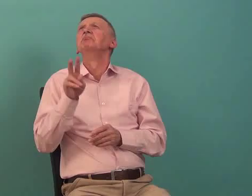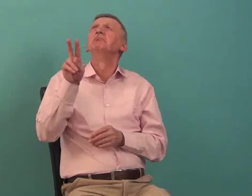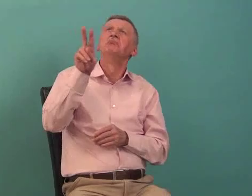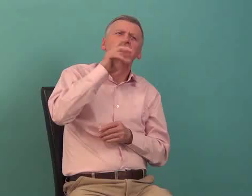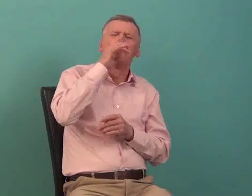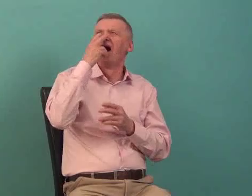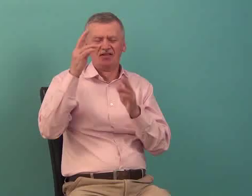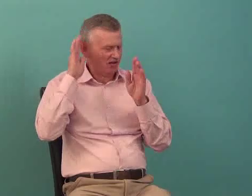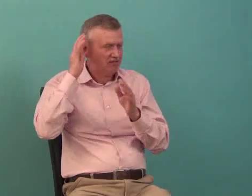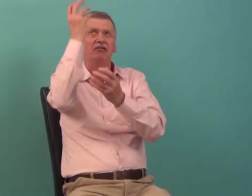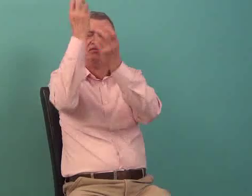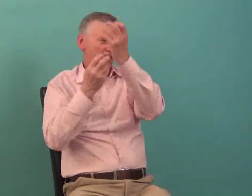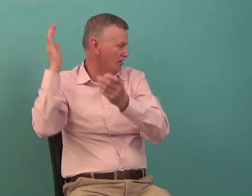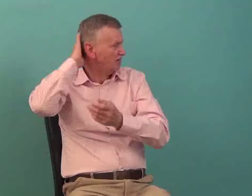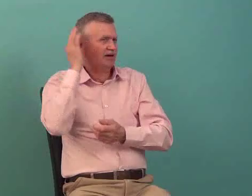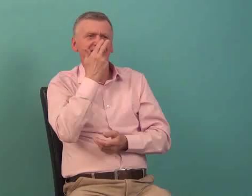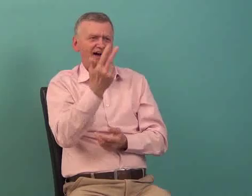Pan na drzewie zrywa gruszki i jest odwrócony tyłem, nie widzi go.